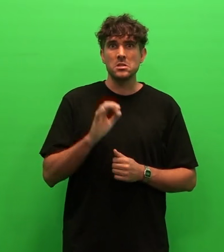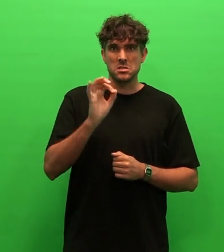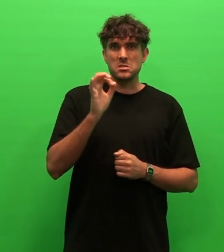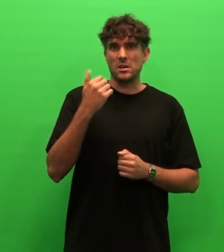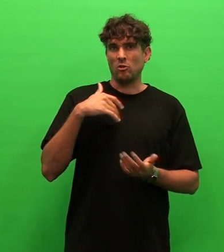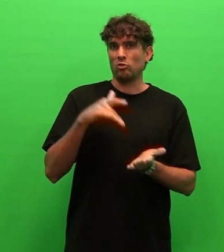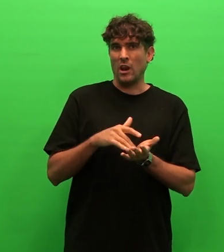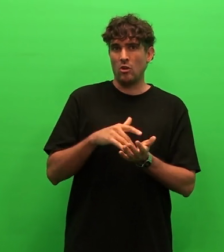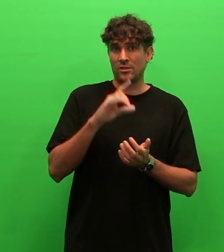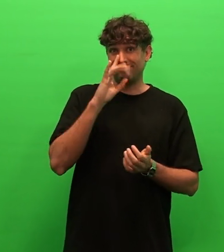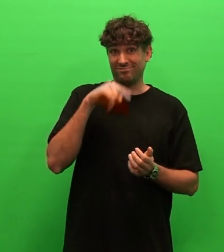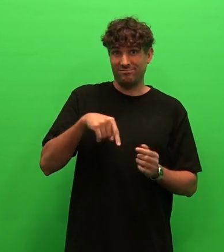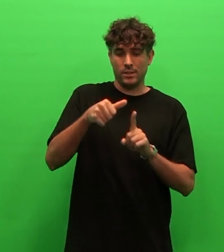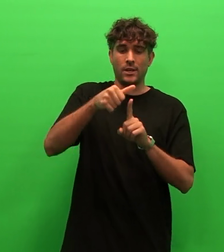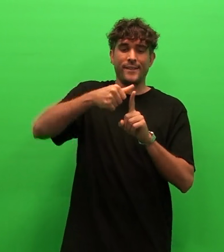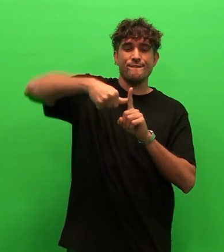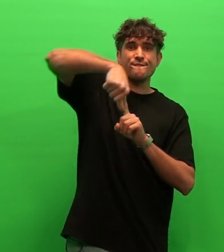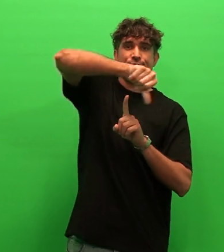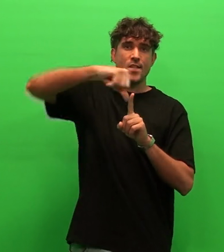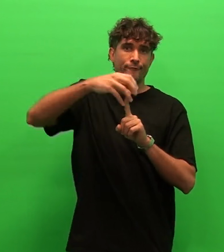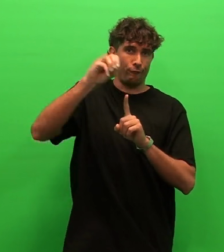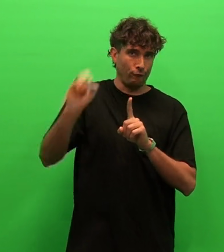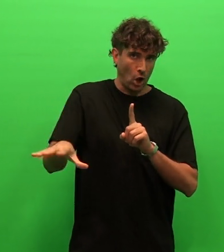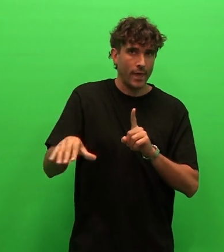Sí, ja m'han operat, va ser al penis, em van circumcidar.